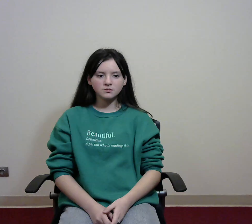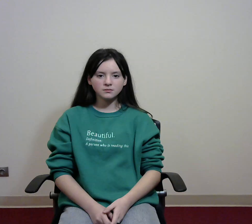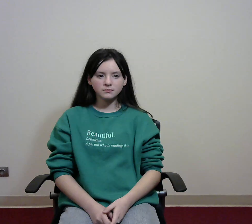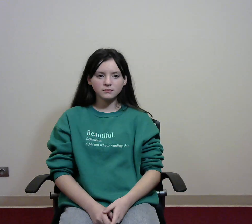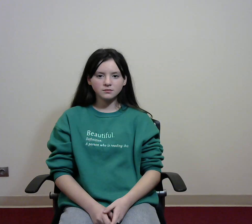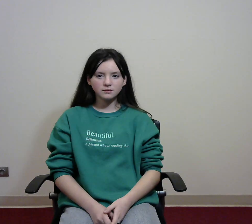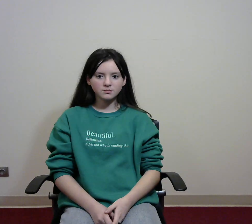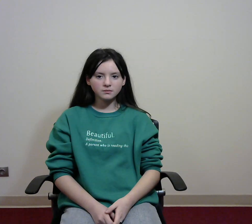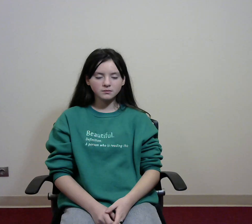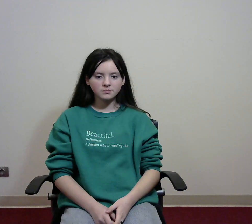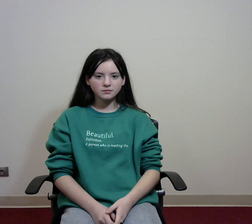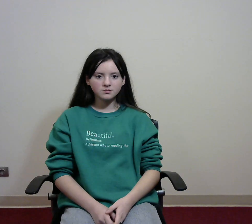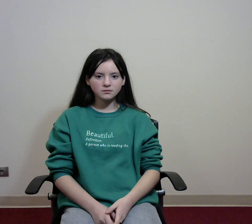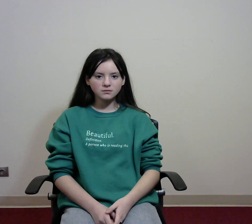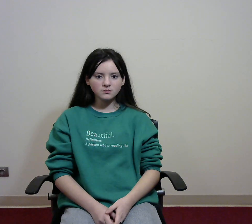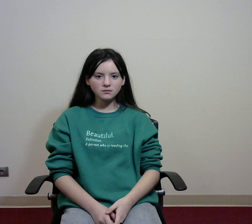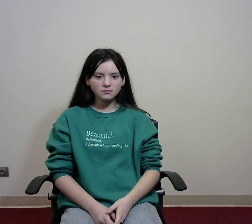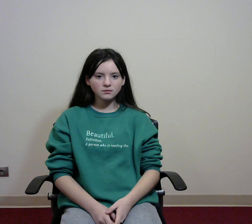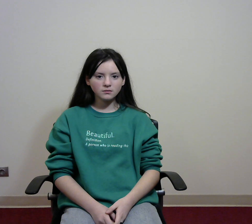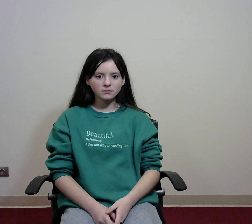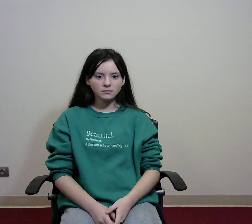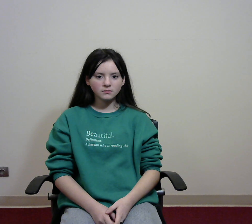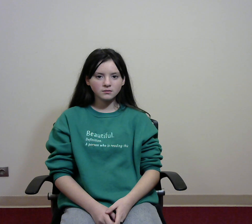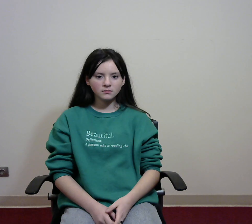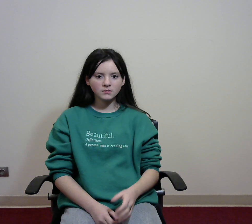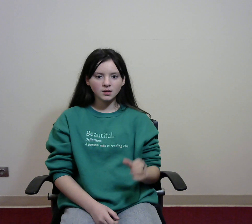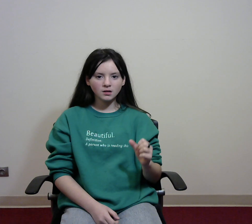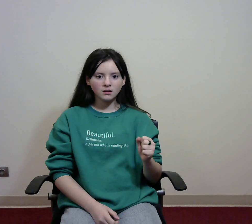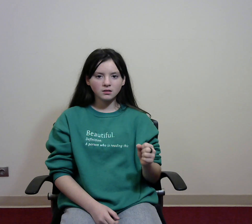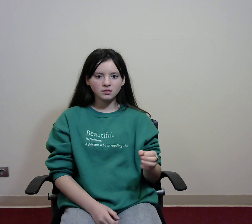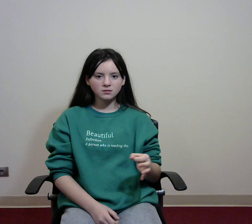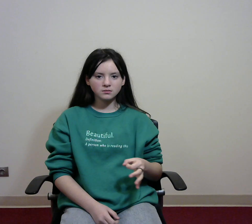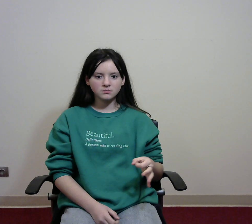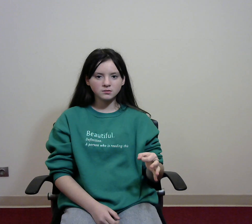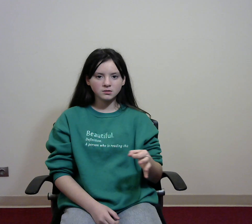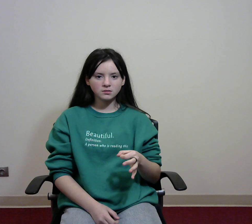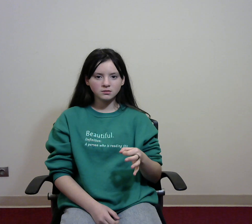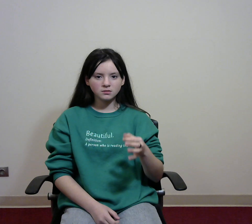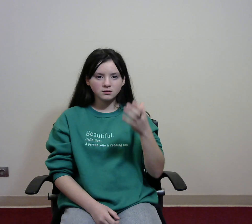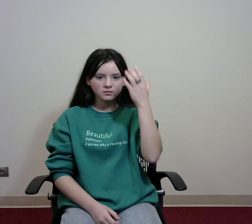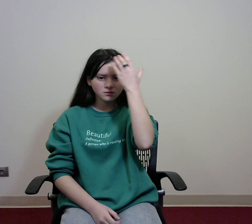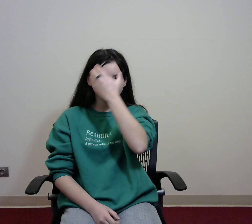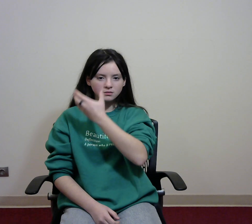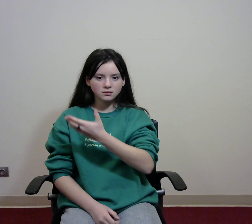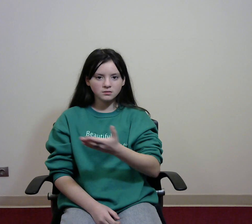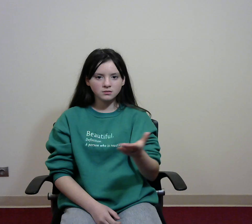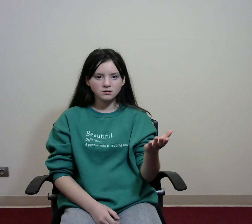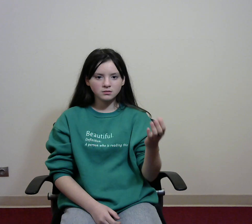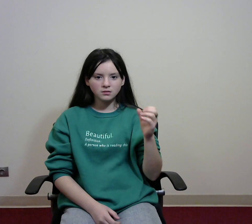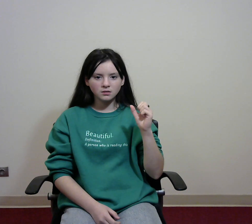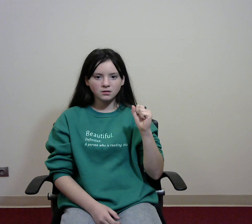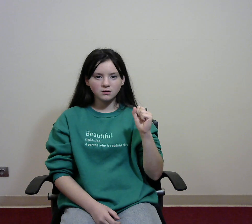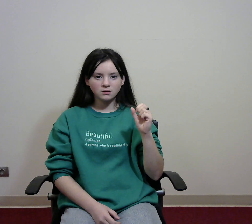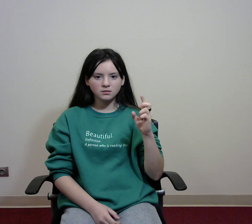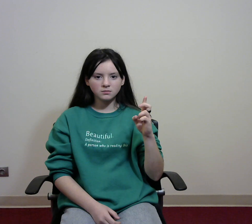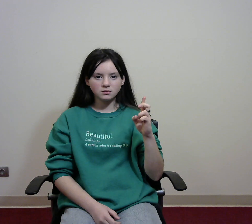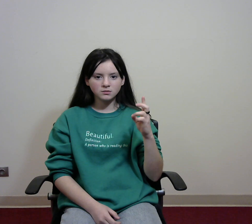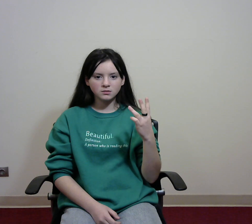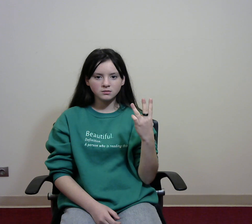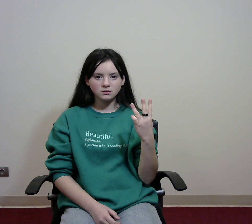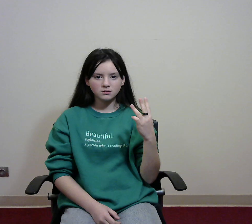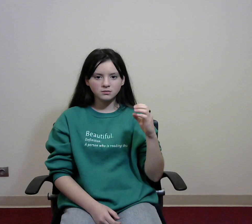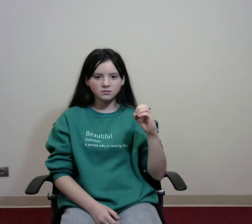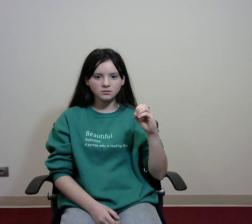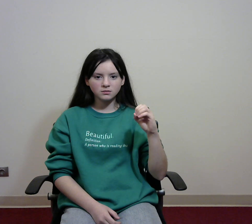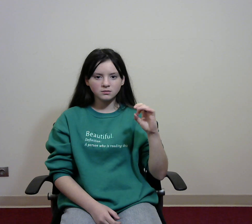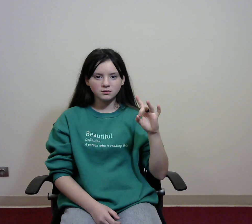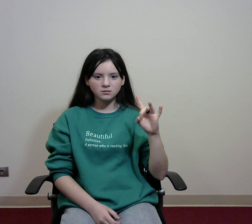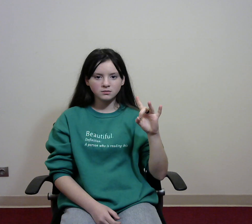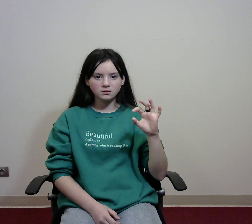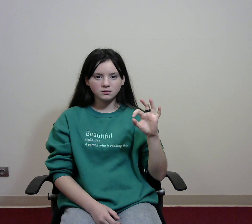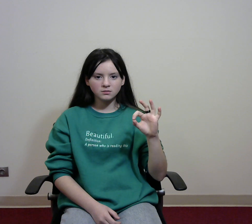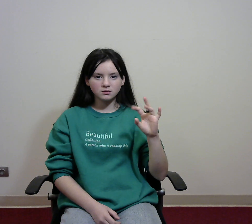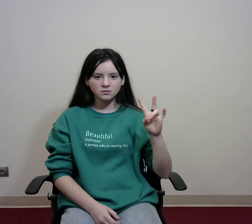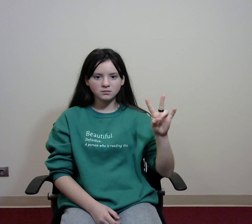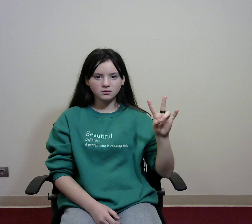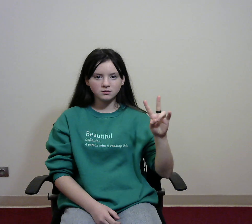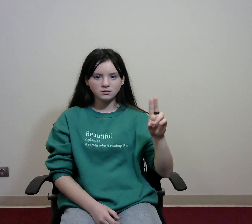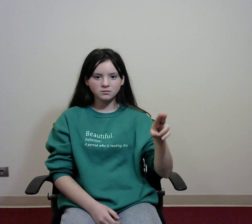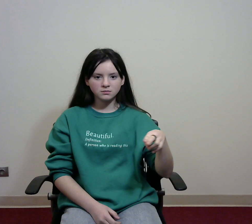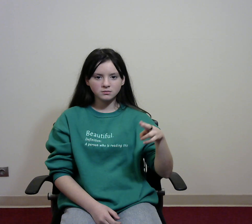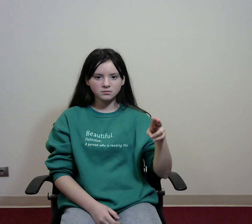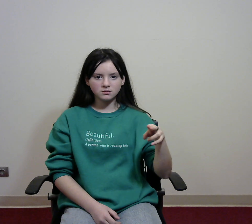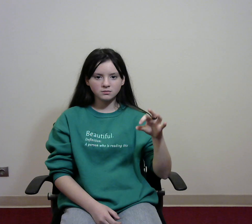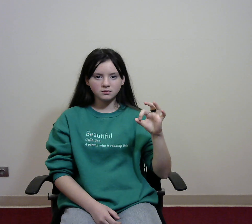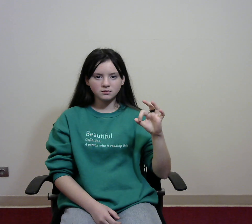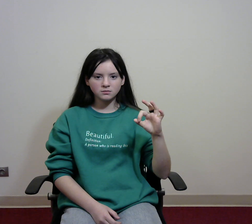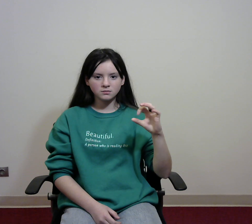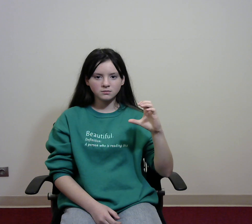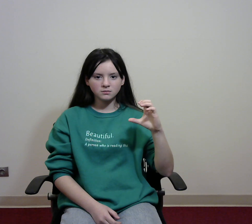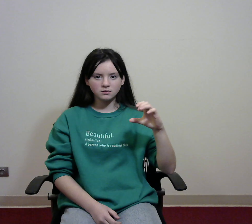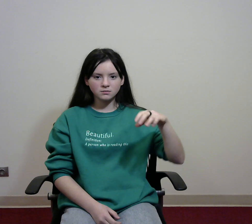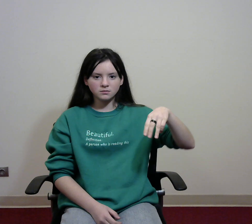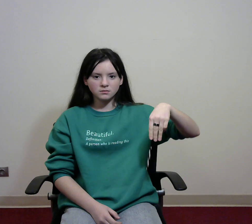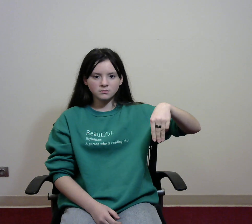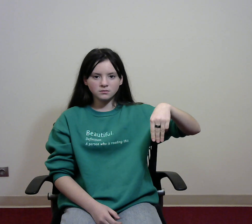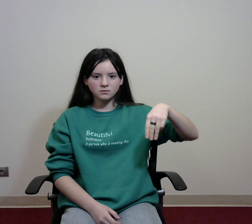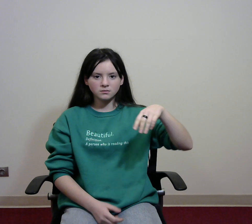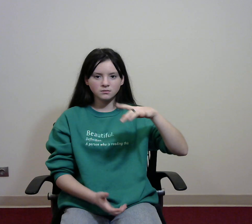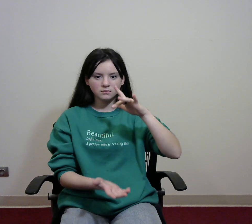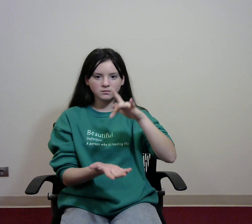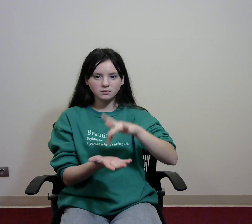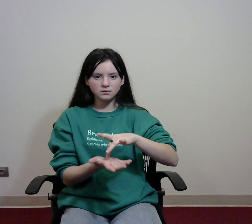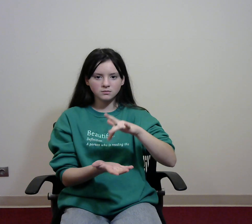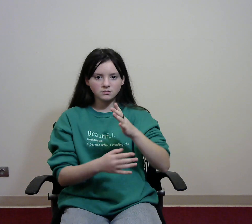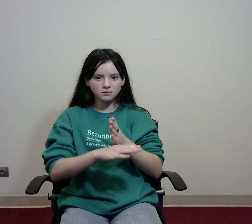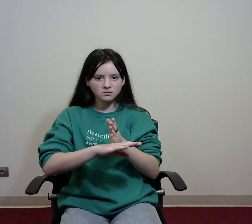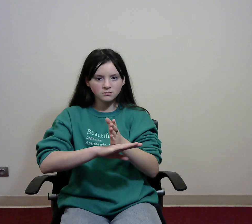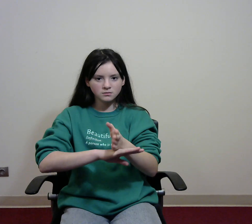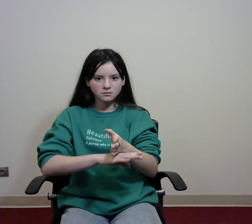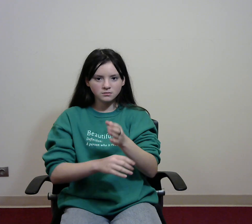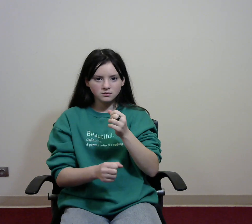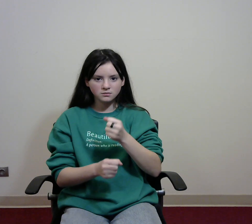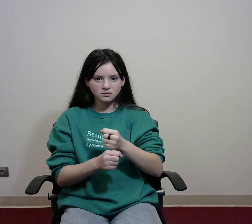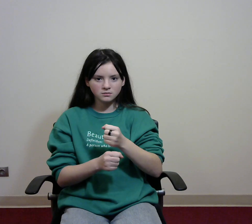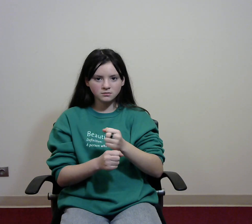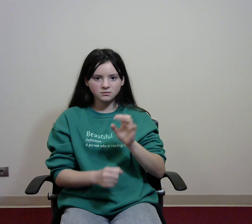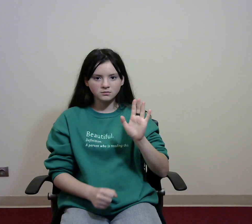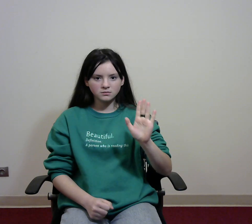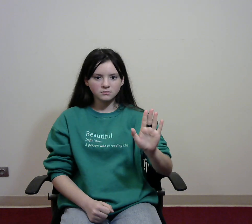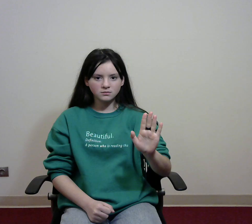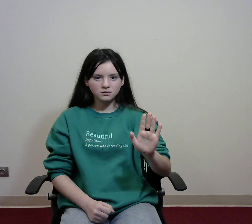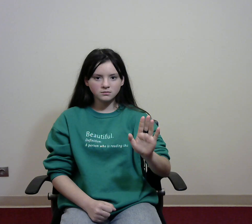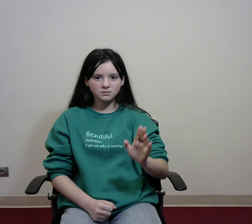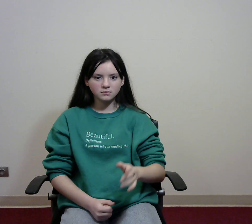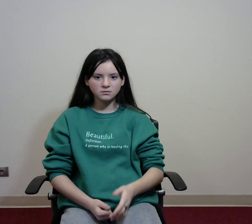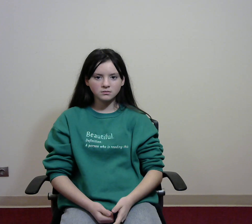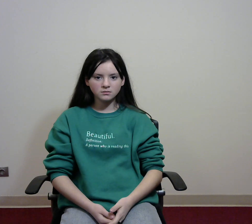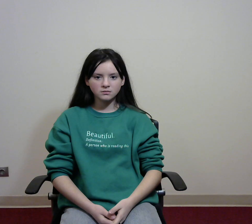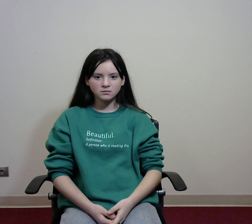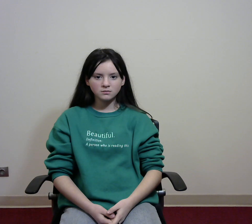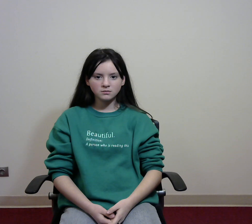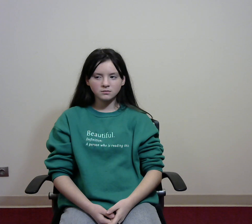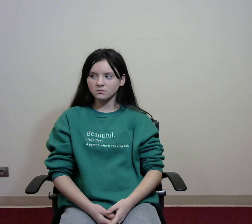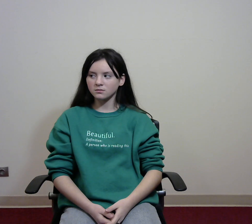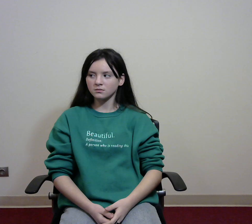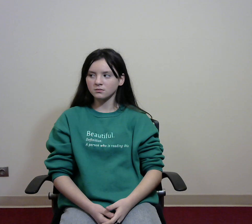Abşeron rayon sakinləri isə Abşeron DOST Mərkəzinə müraciət etməlidir